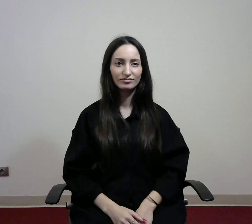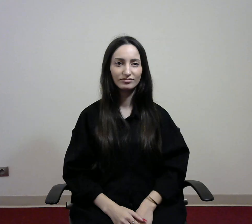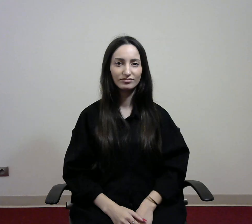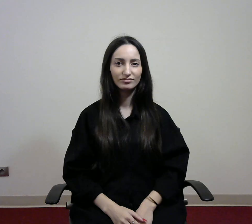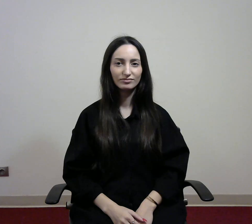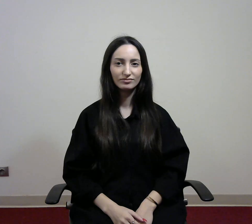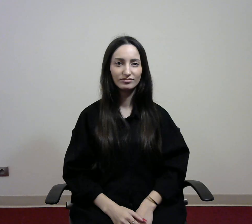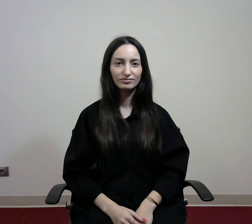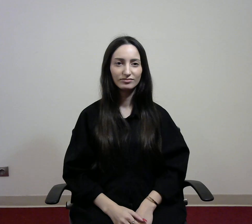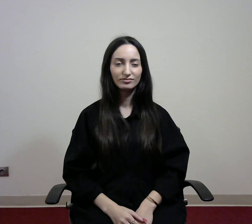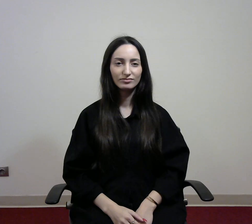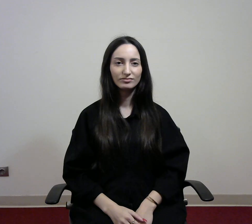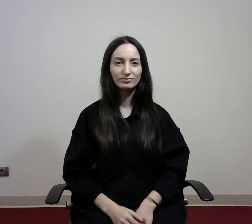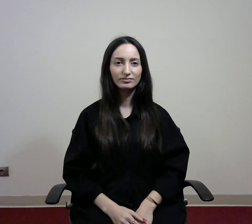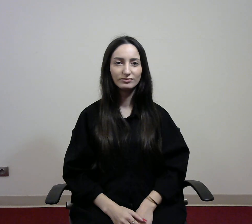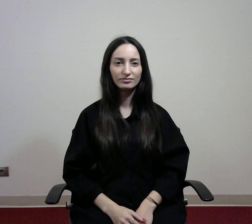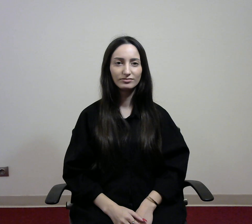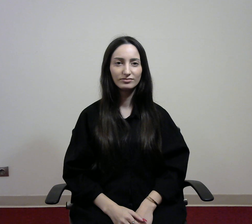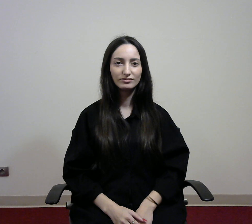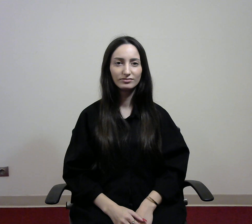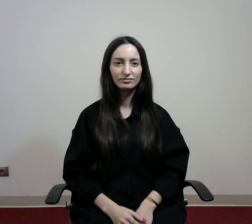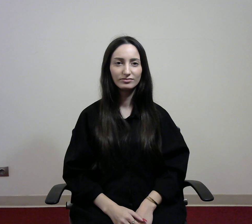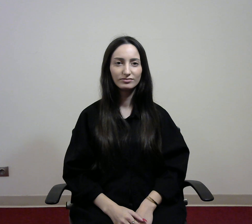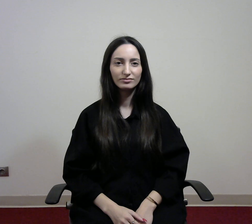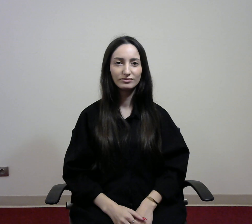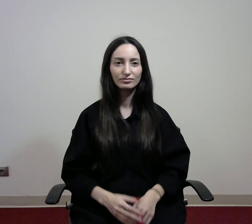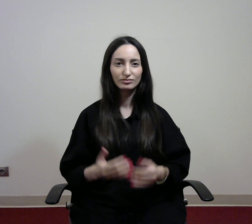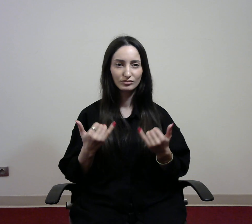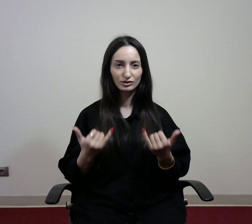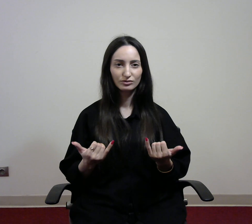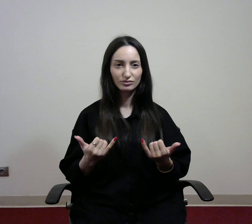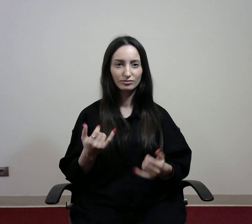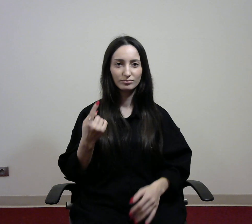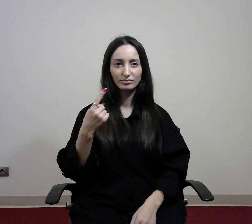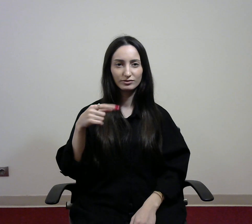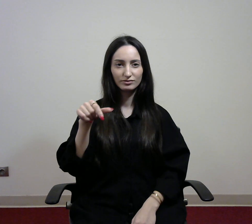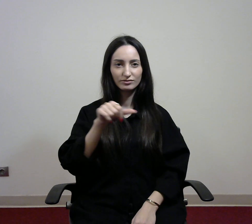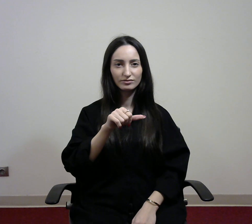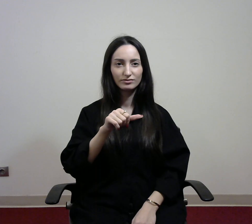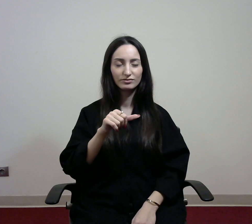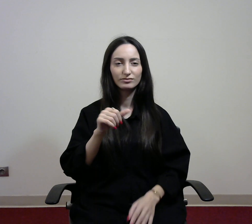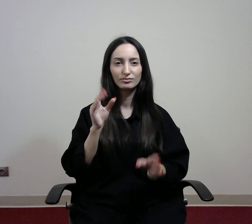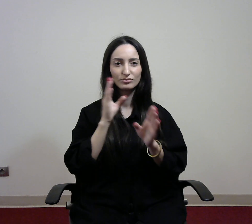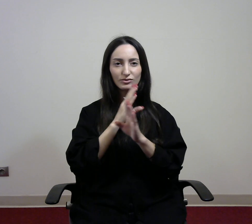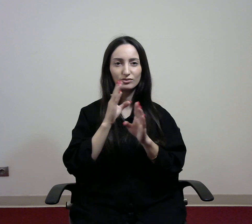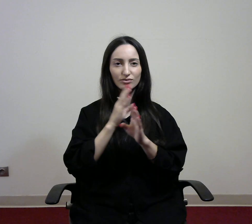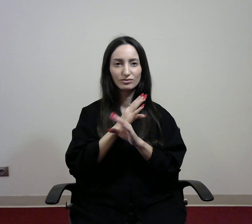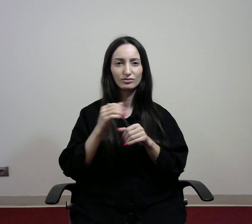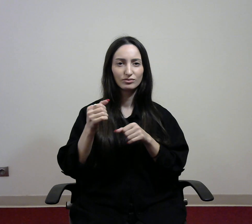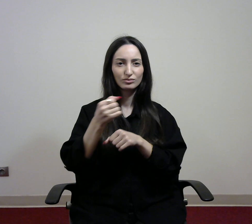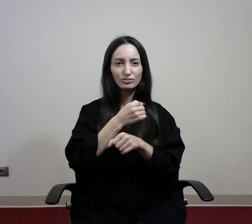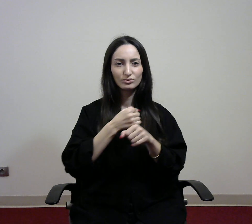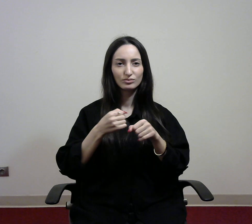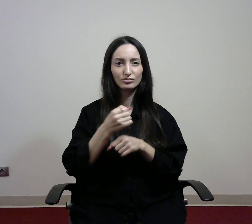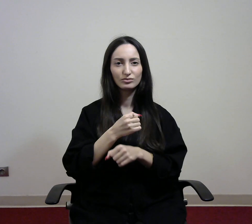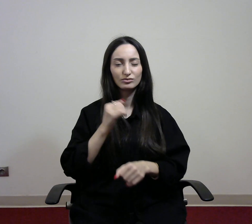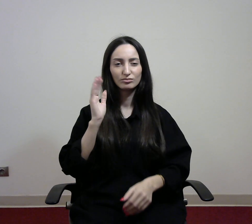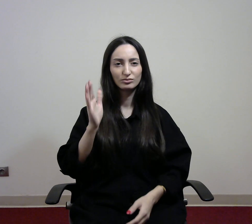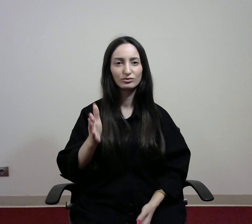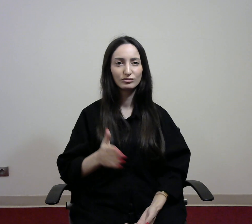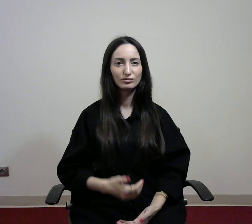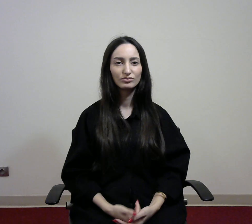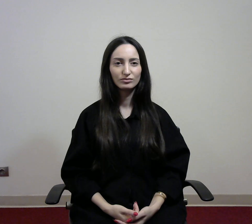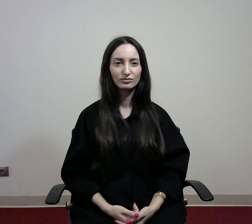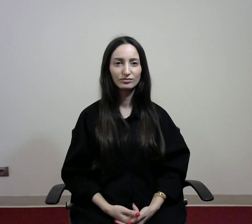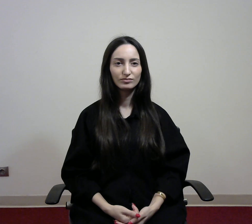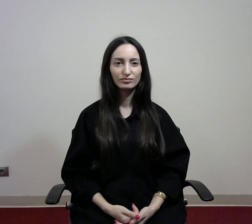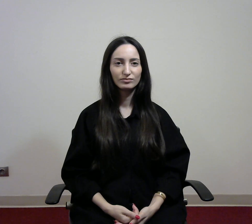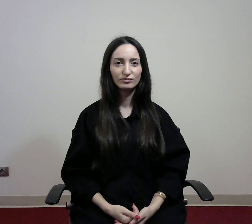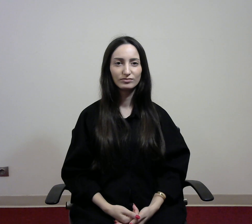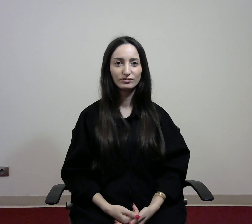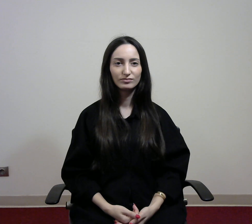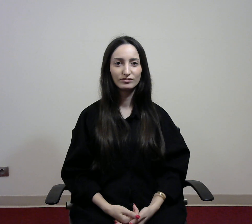Bu həftə hava küləkli olacaq